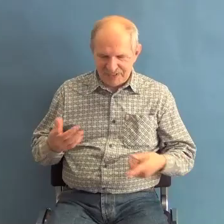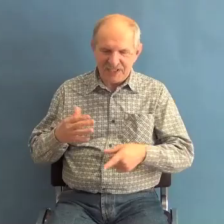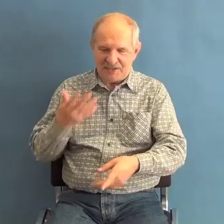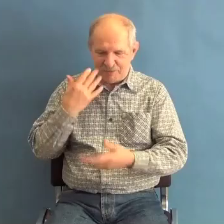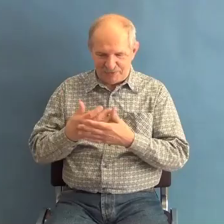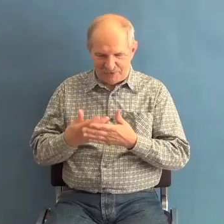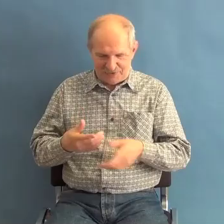Nie wiem dlaczego.